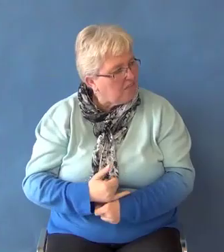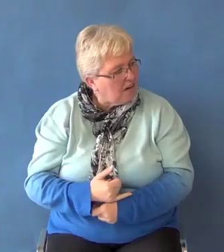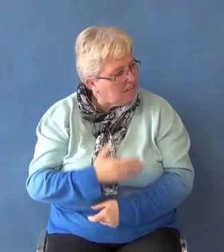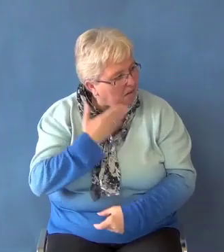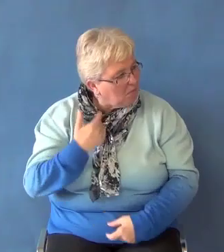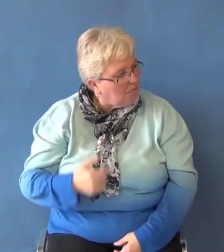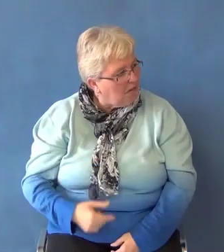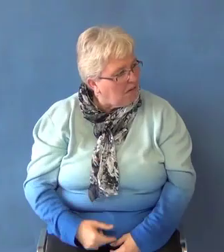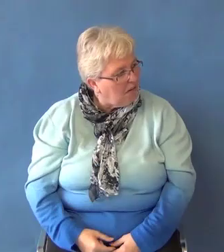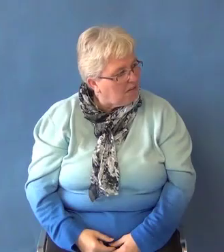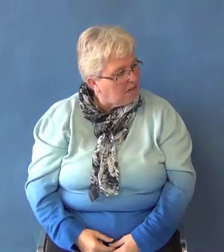Nie ma kawiarni?